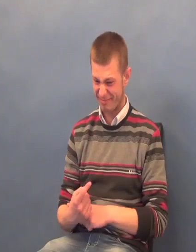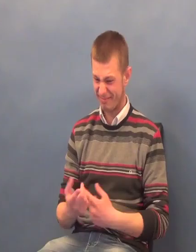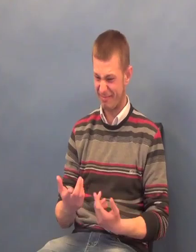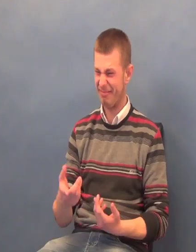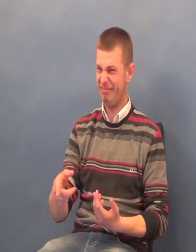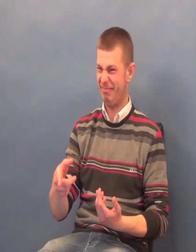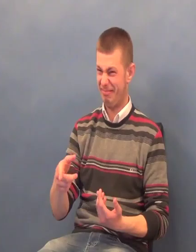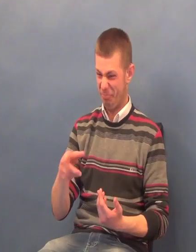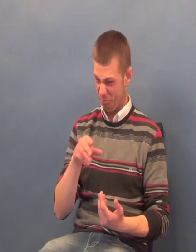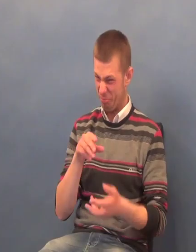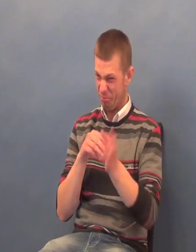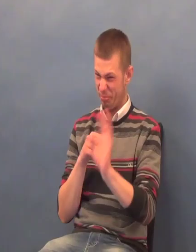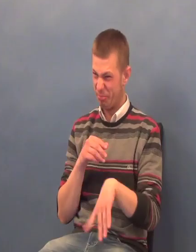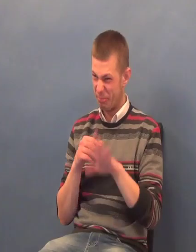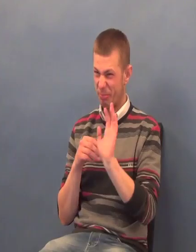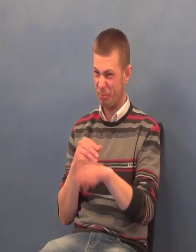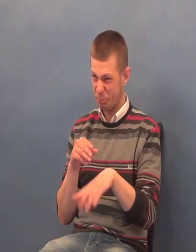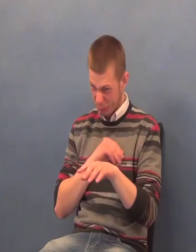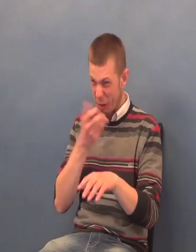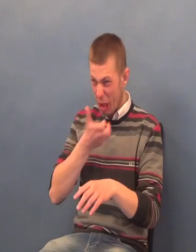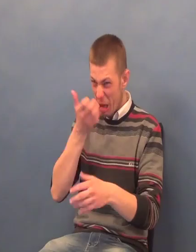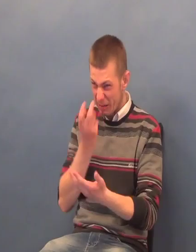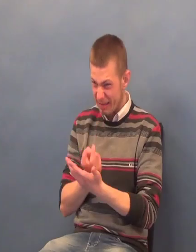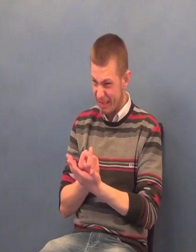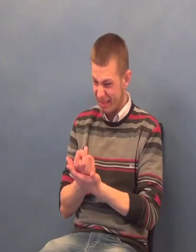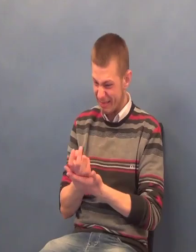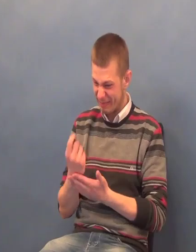Czy da się jeździć na sankach, gdy jest ciepło?